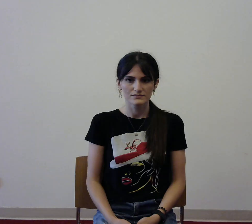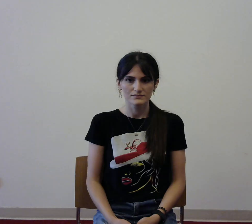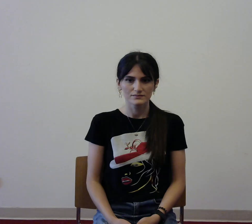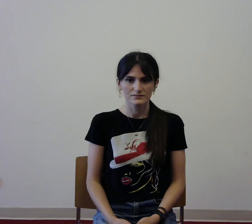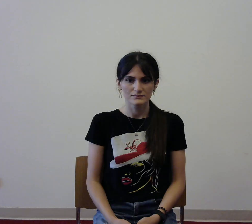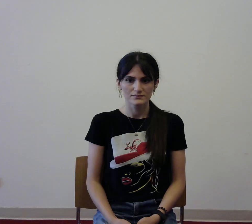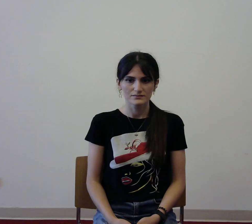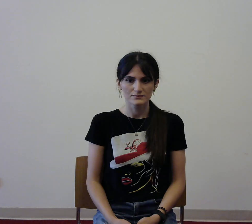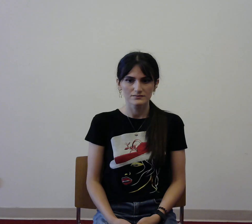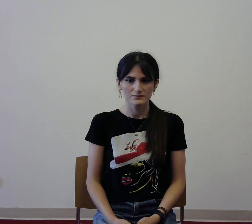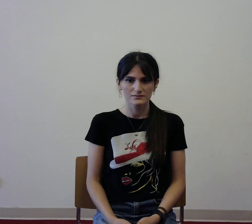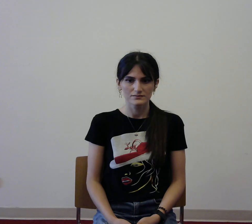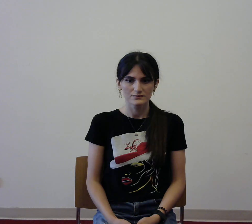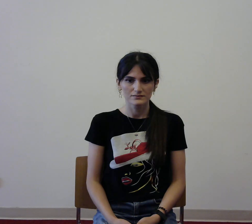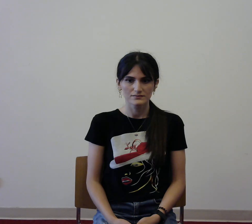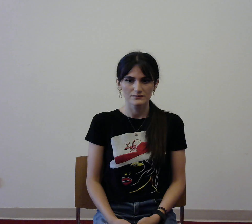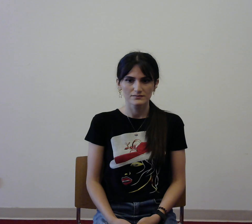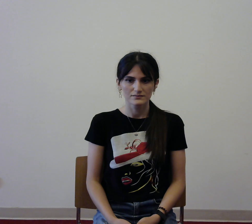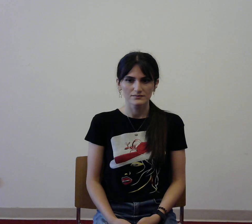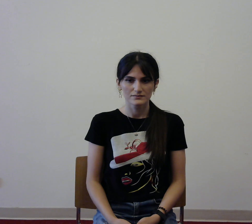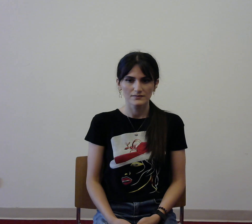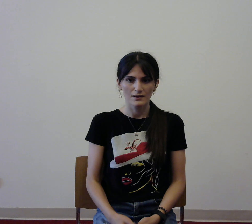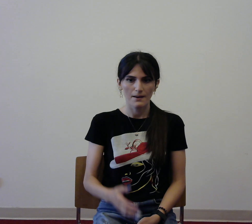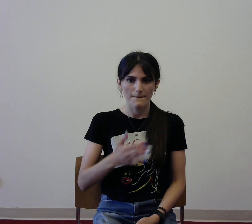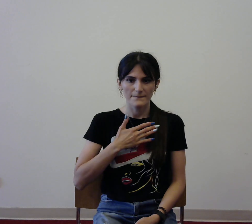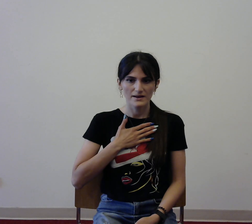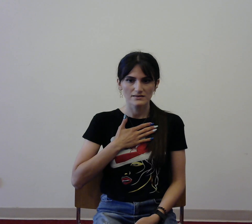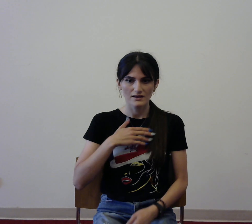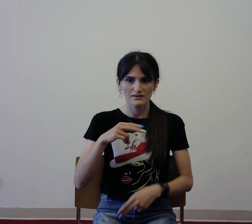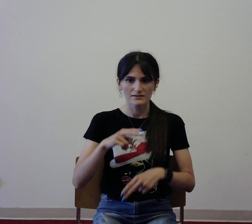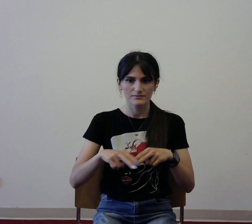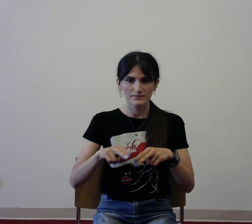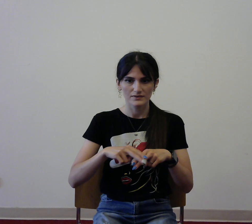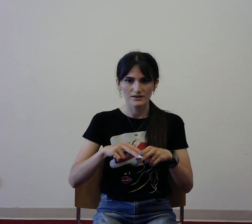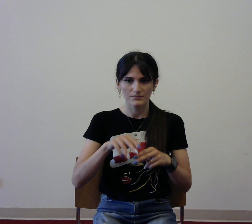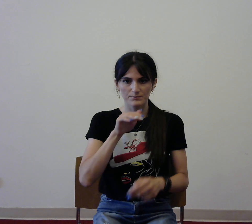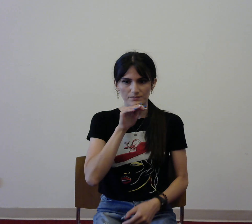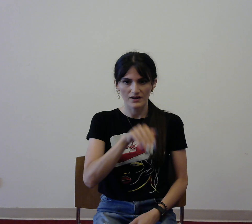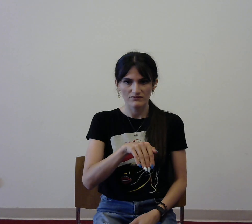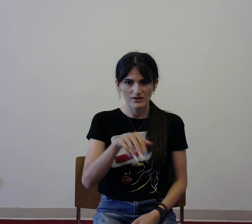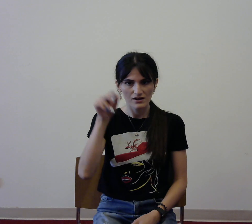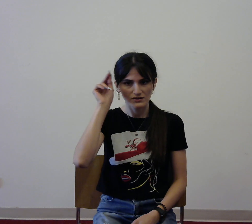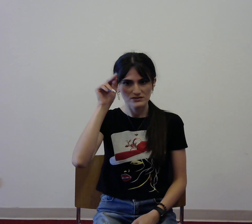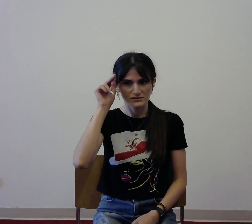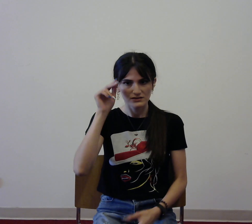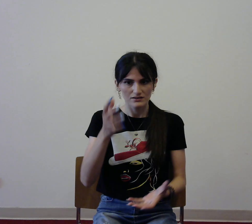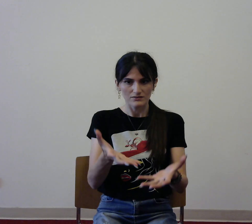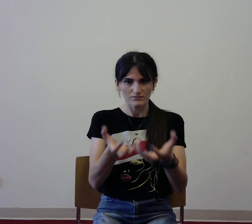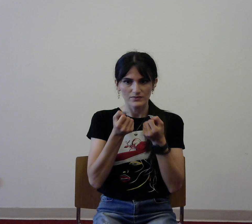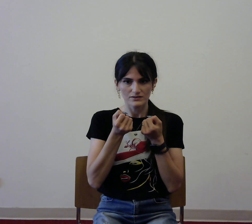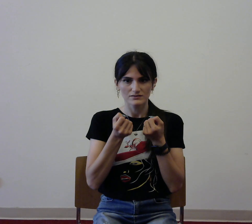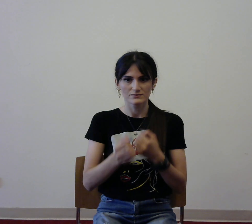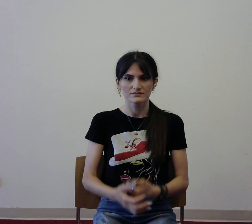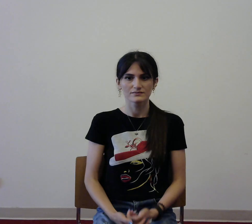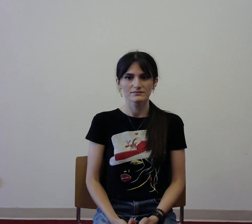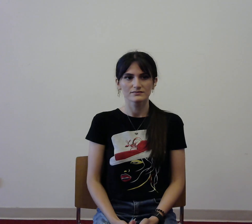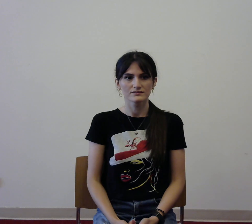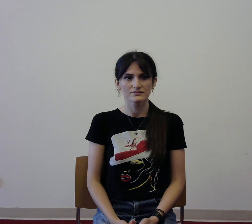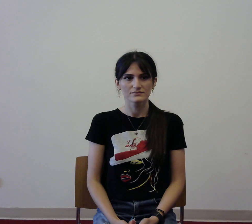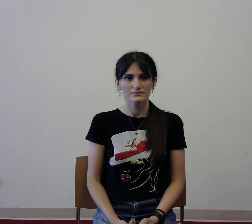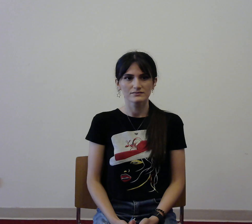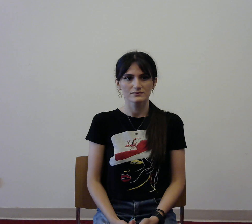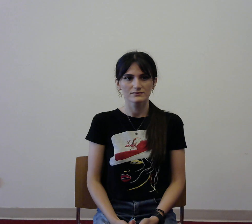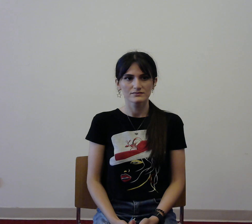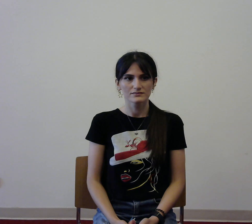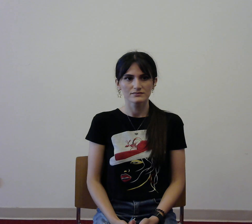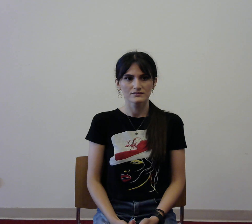Mən dülgər peşəsinin təhsilini almışam